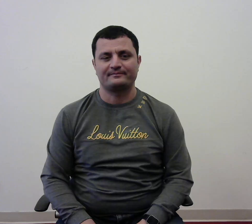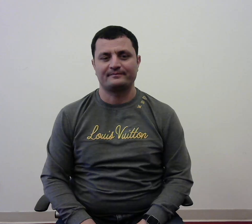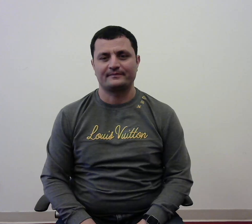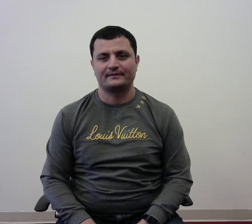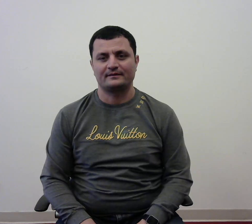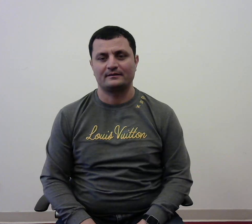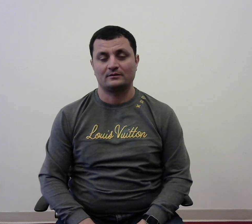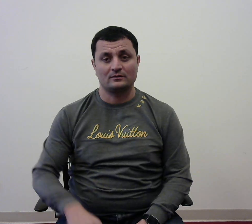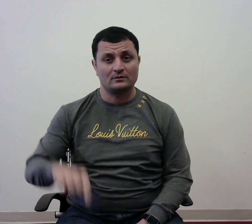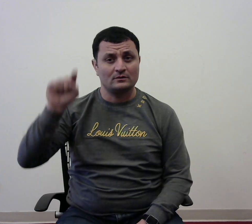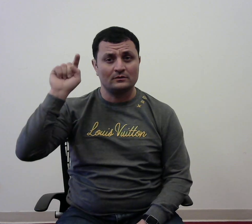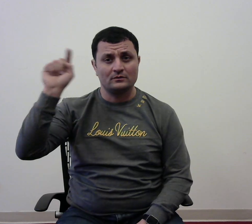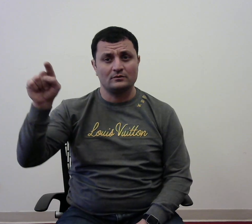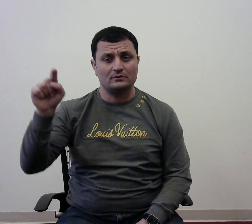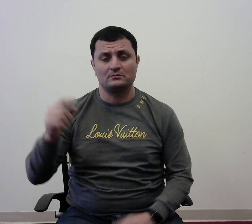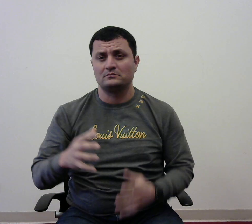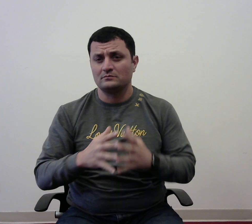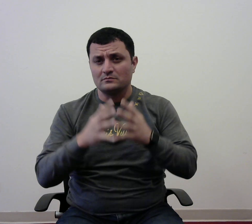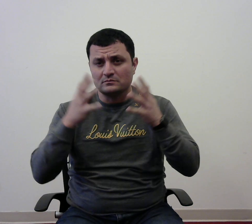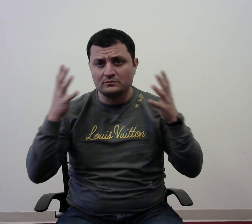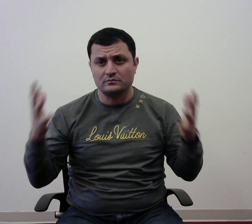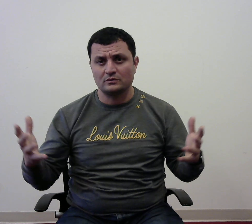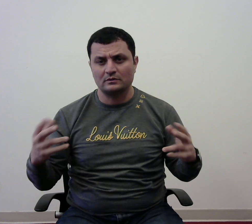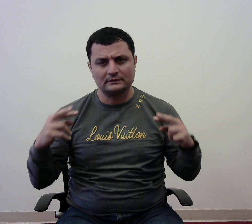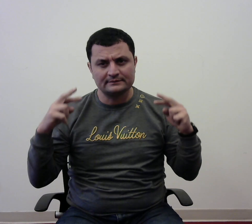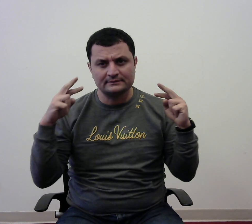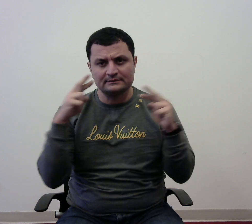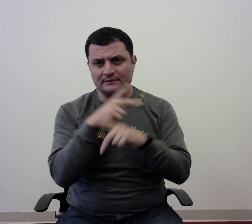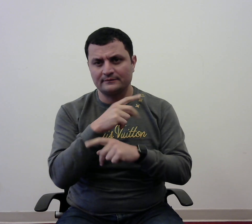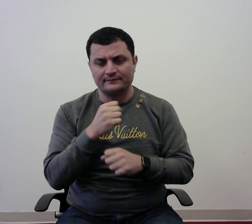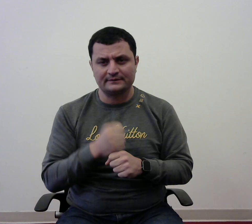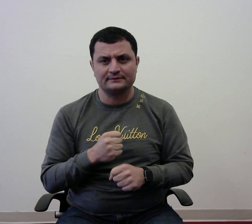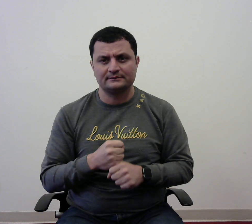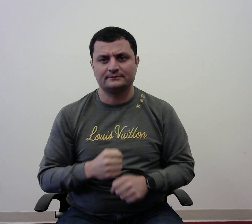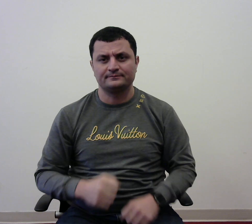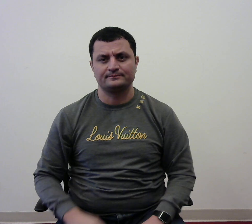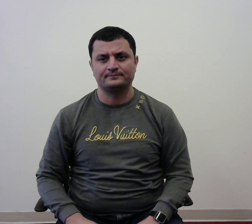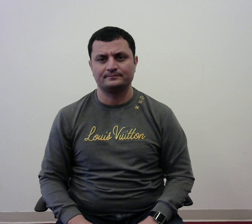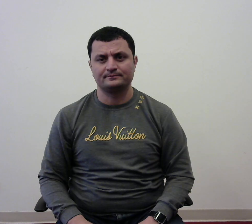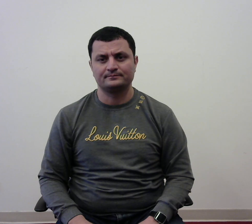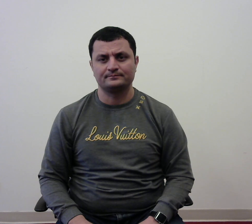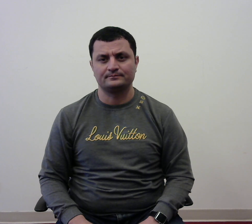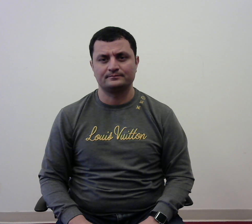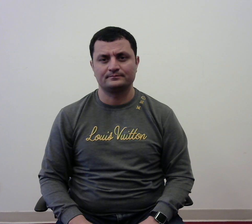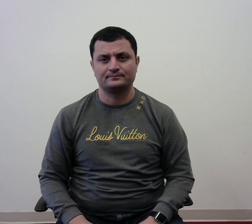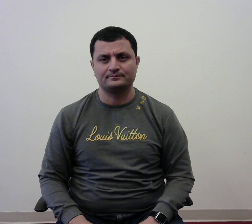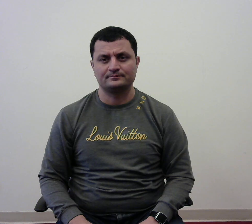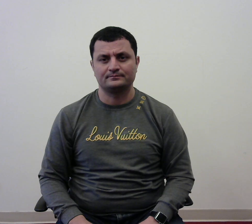O böyük səhv edib